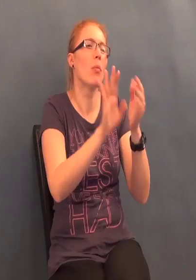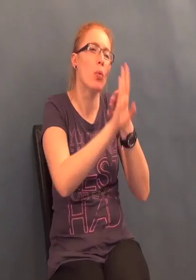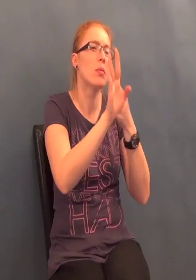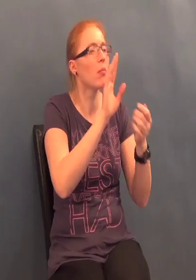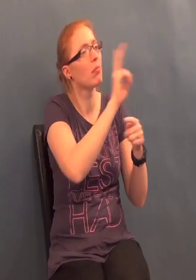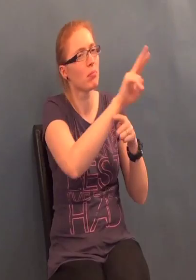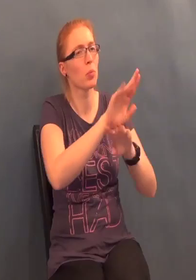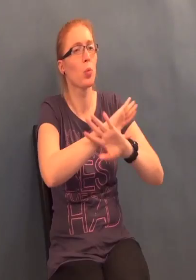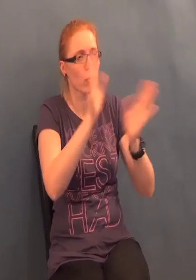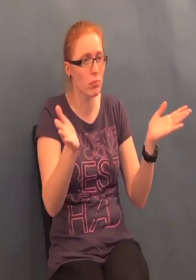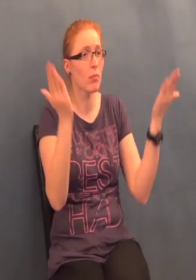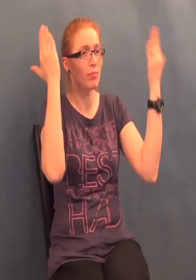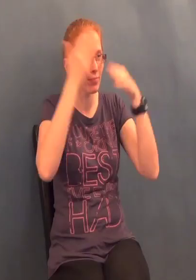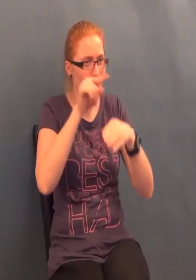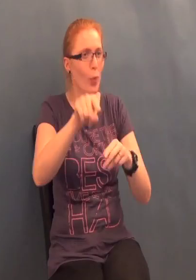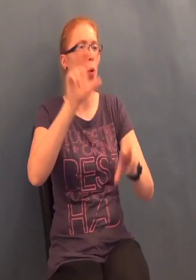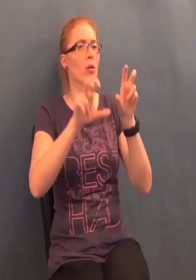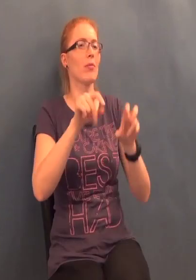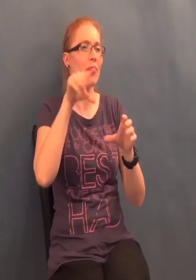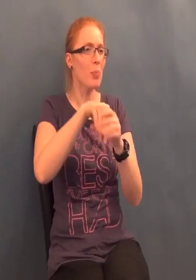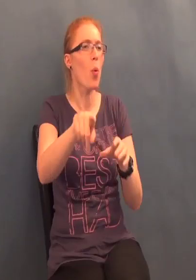Kończą zwiedzać. Wieczorem docierają do hotelu, w którym jedzą kolację.